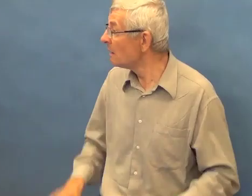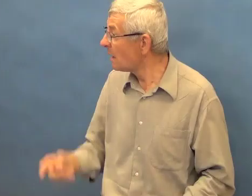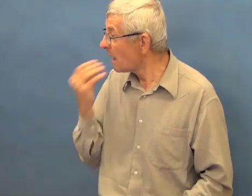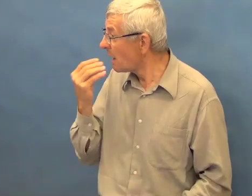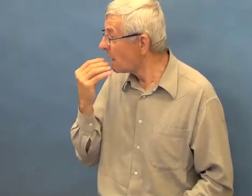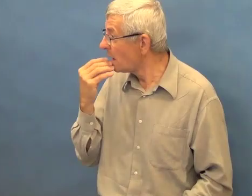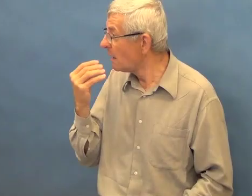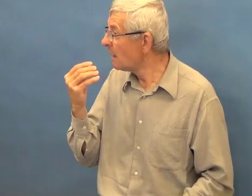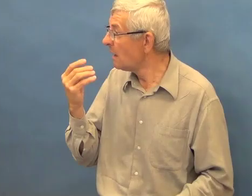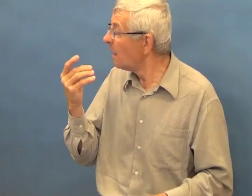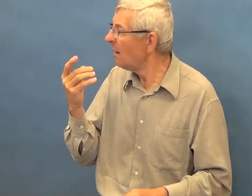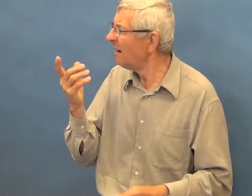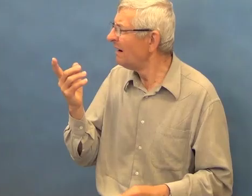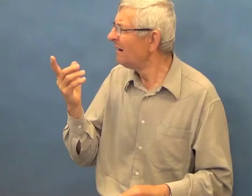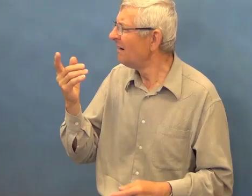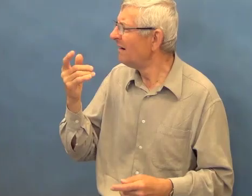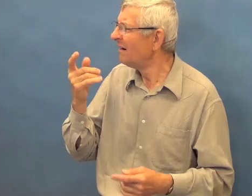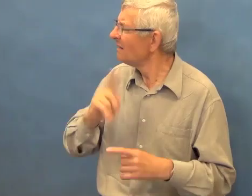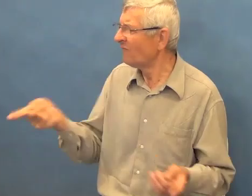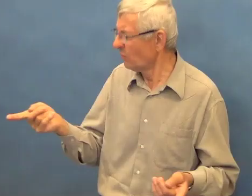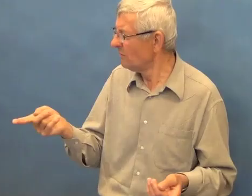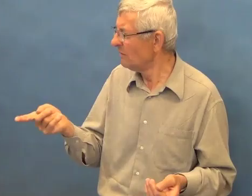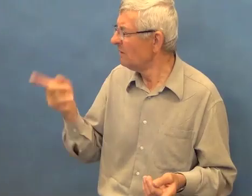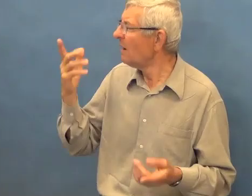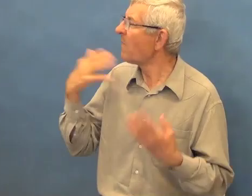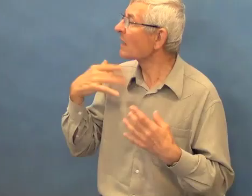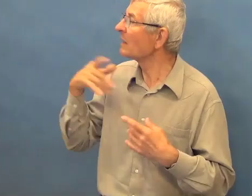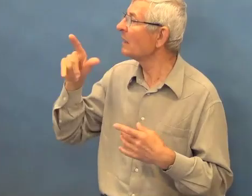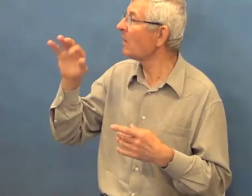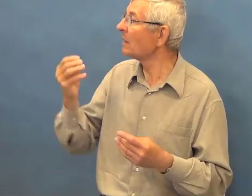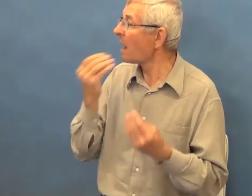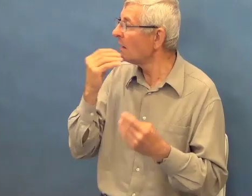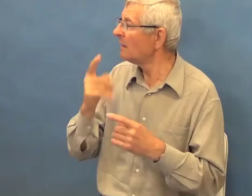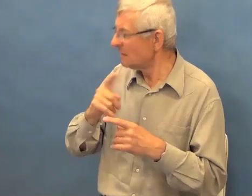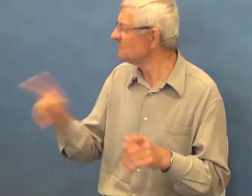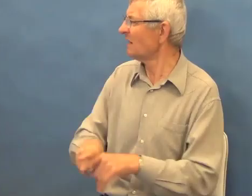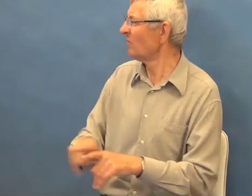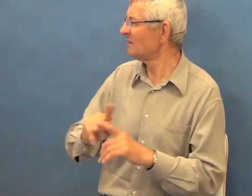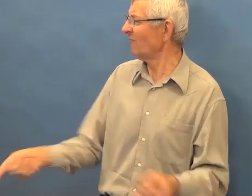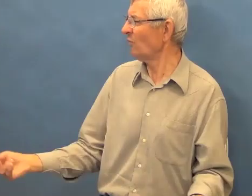Jeść nie wolno, w parku tak samo nie wolno jeść!